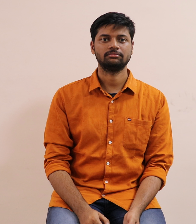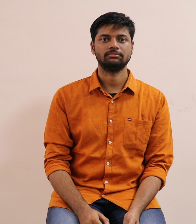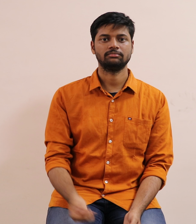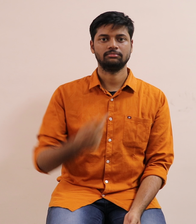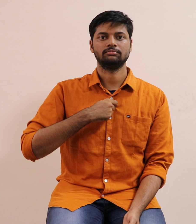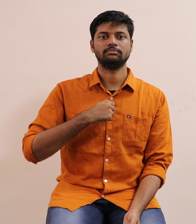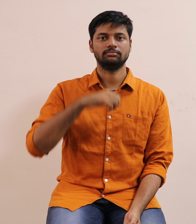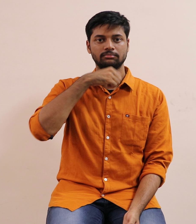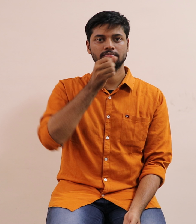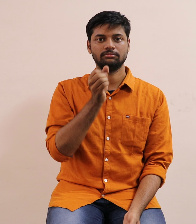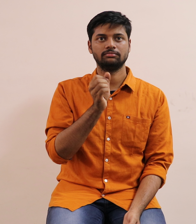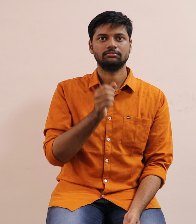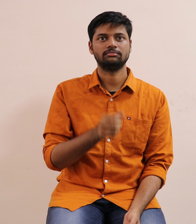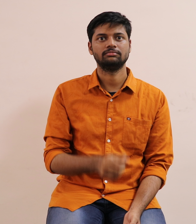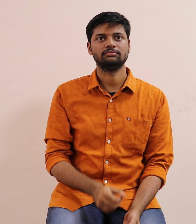i am (age)